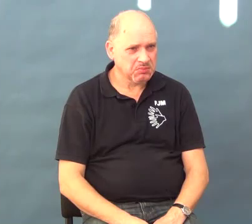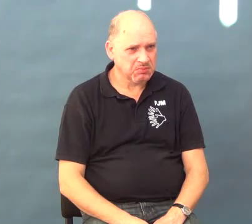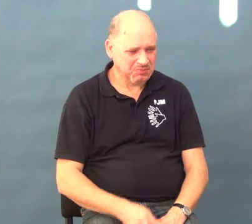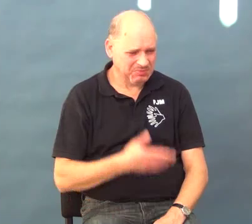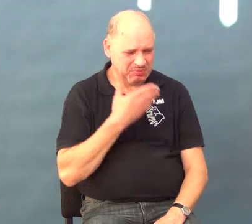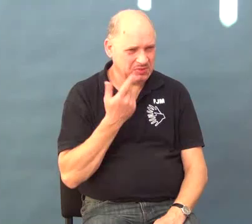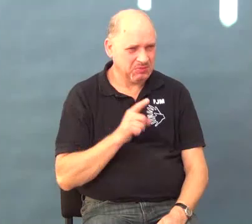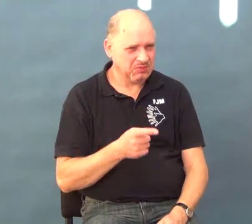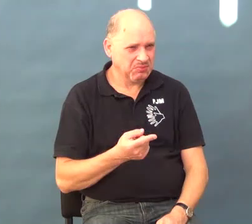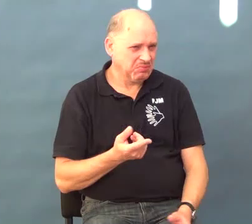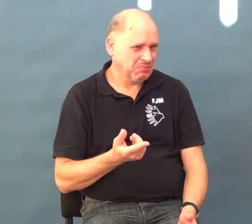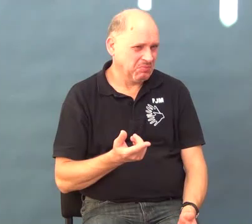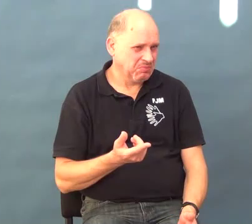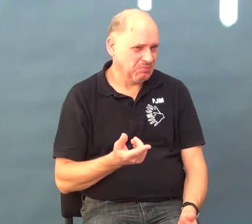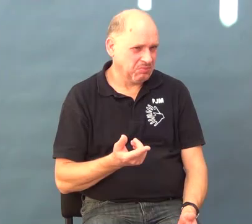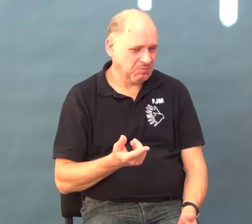Nie ma takiego znaku.